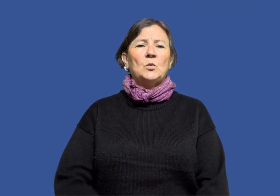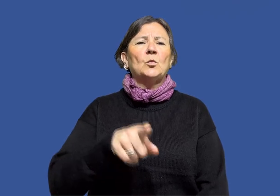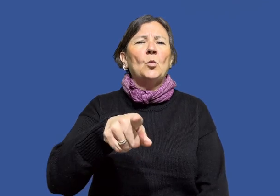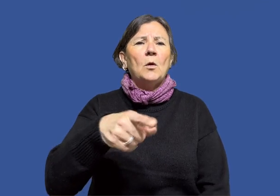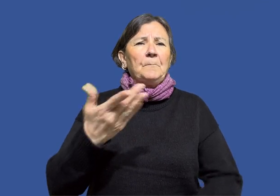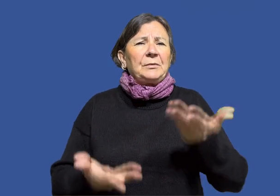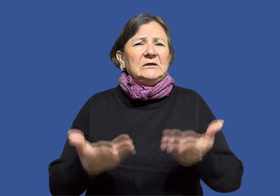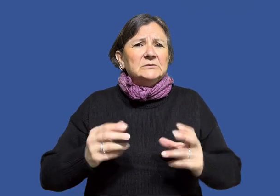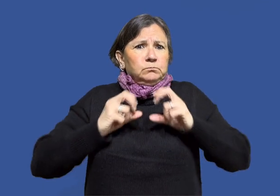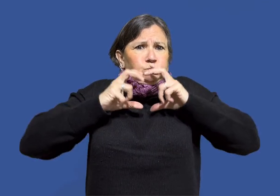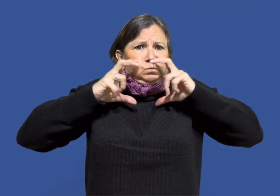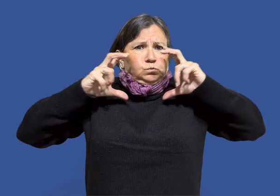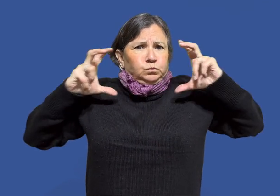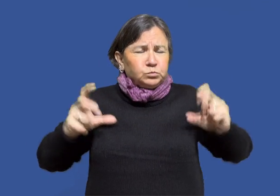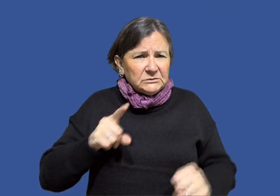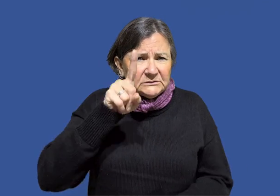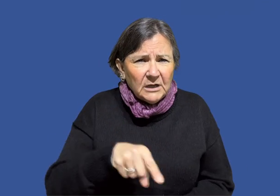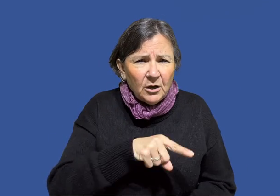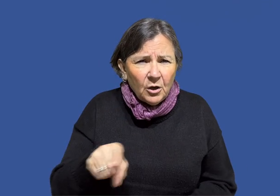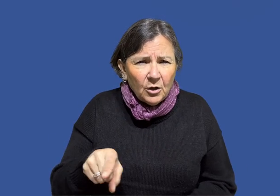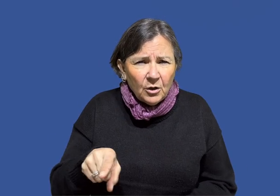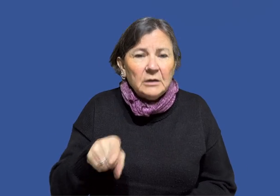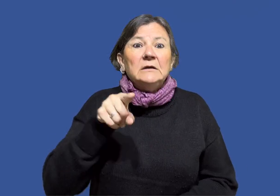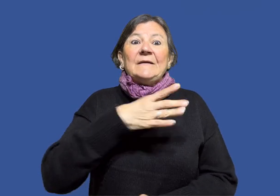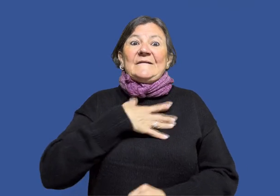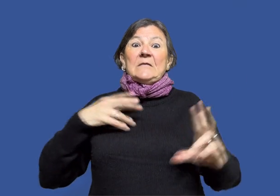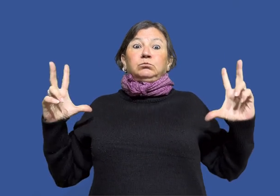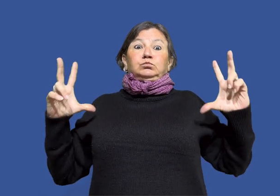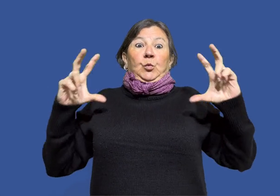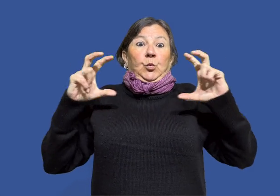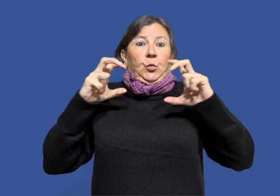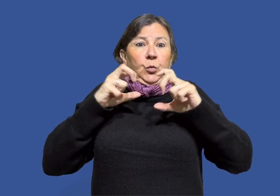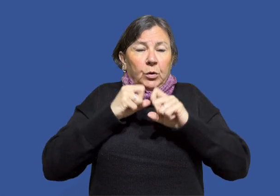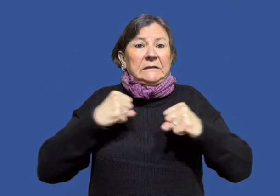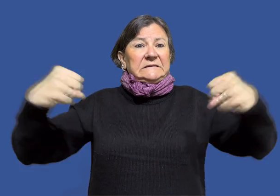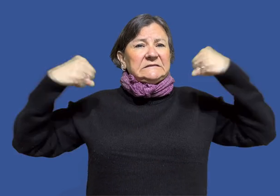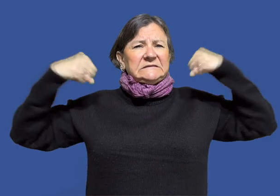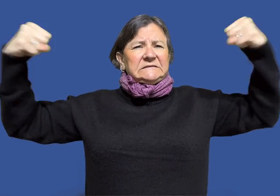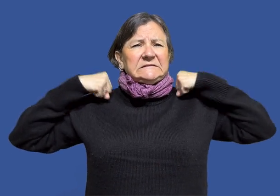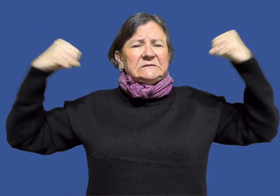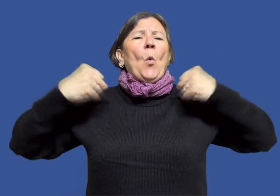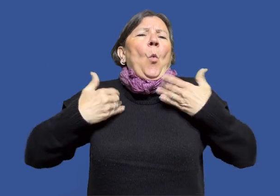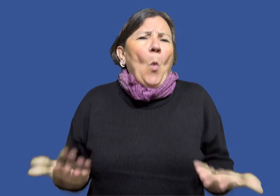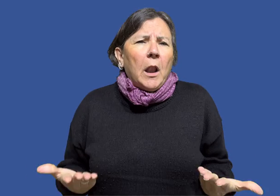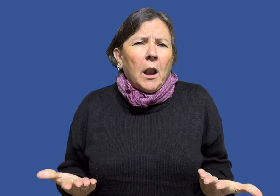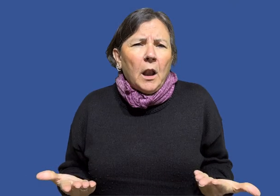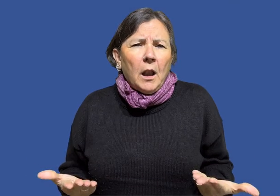Si t'has engreixat i vols aprimar-te, quin tipus d'exercici fas?